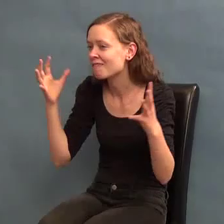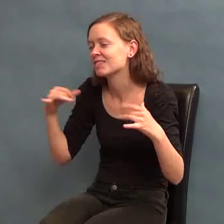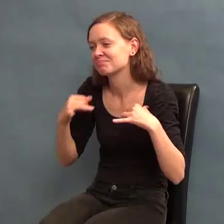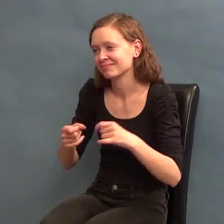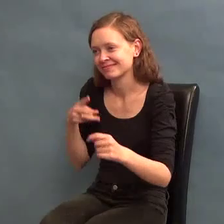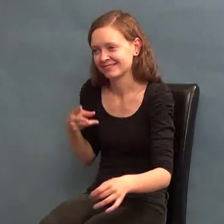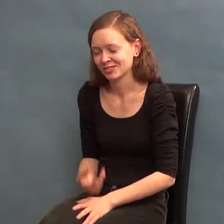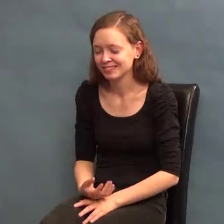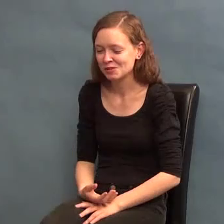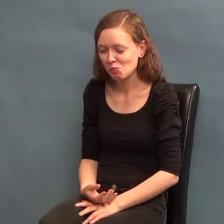A ta z dużym odważnie strzeliła.